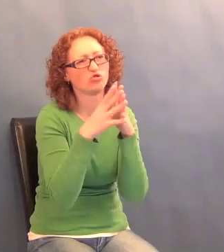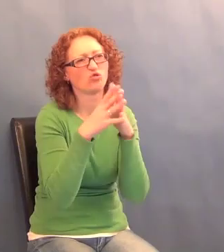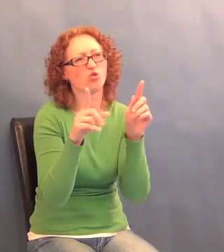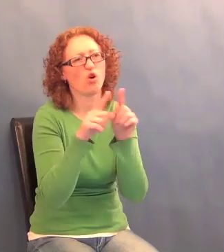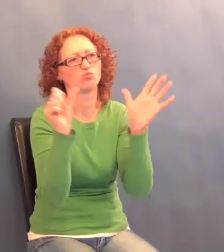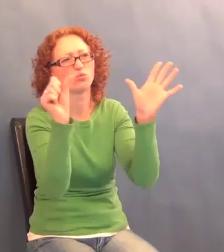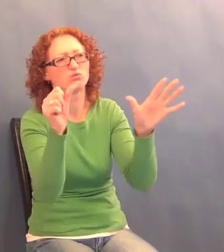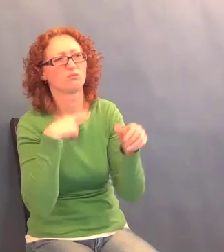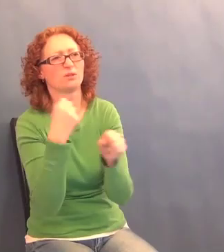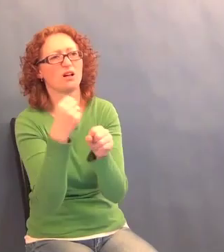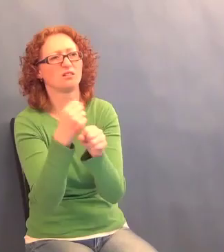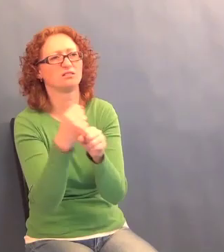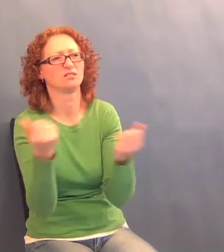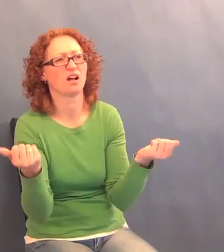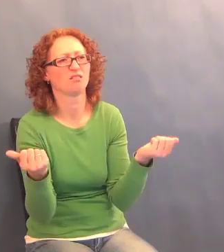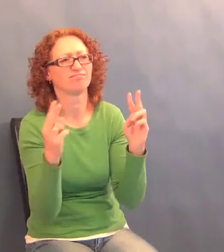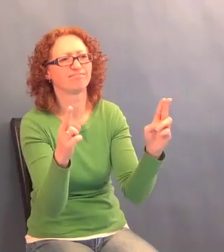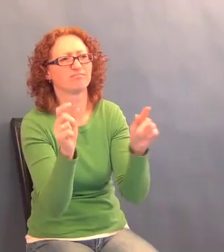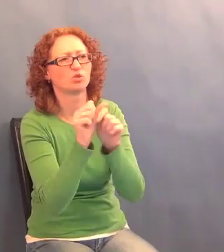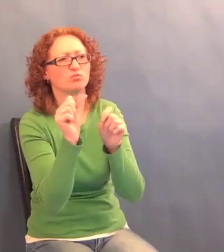Od dziesiątej do szóstej ja pracuję.